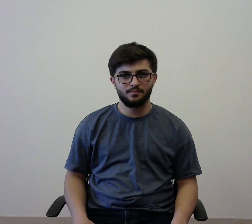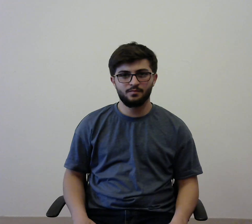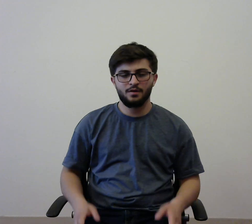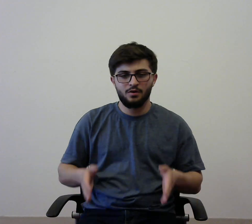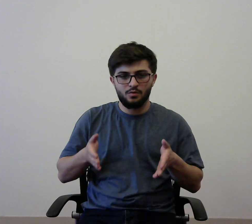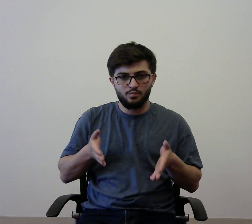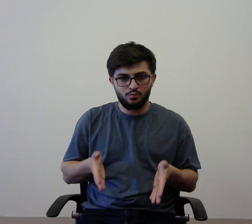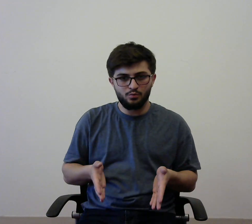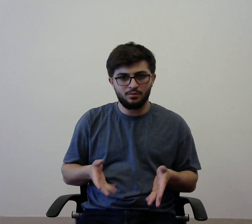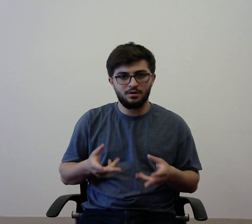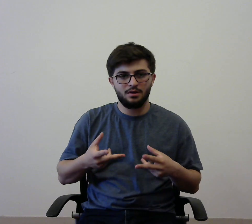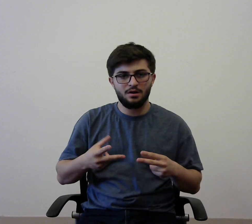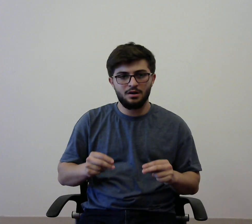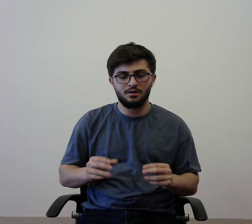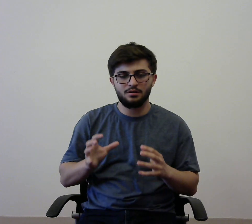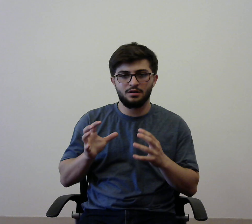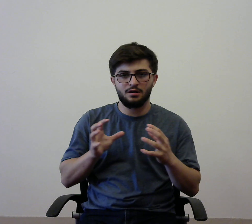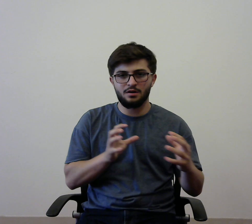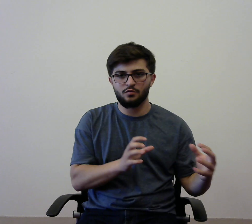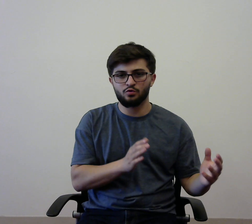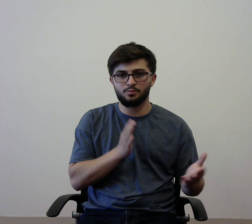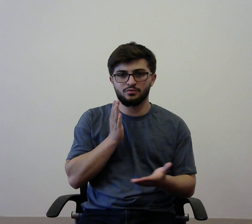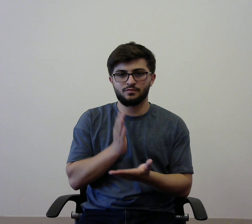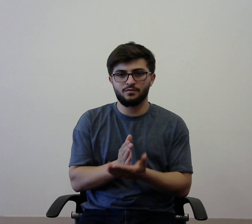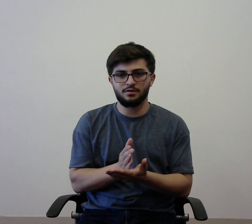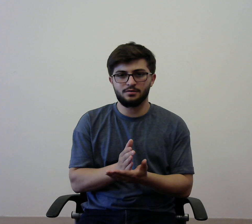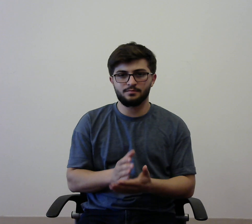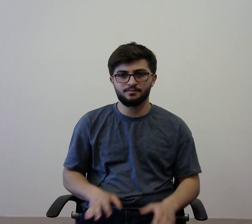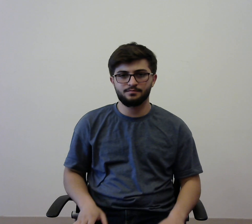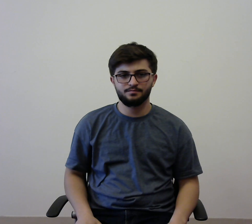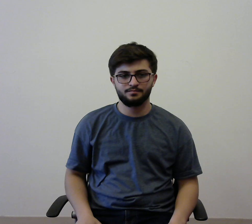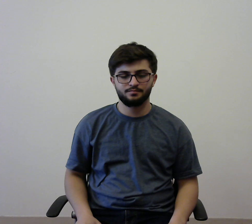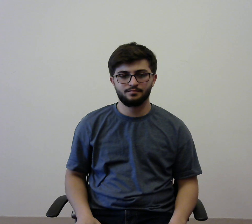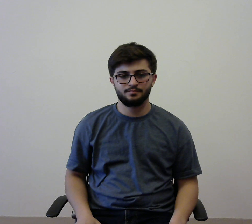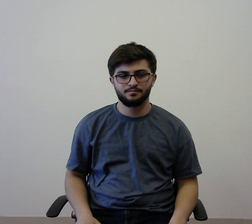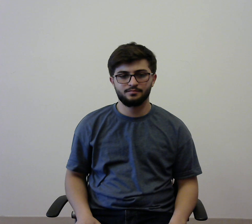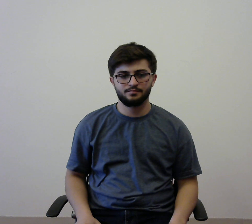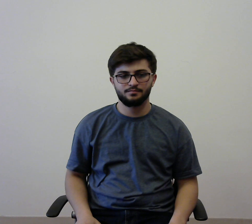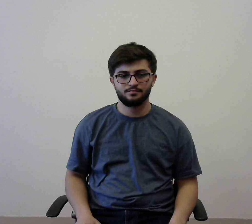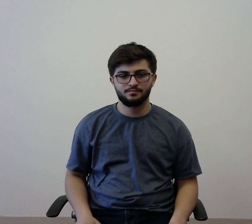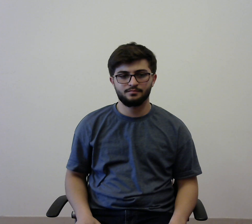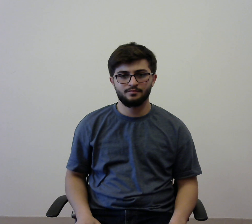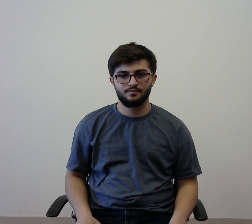Burda harda avtobus var?